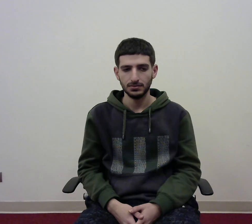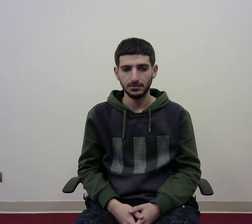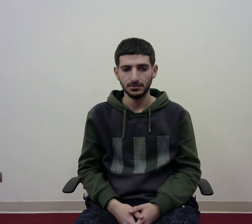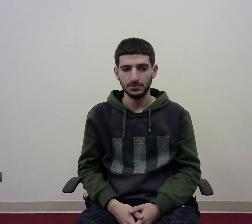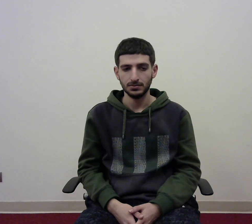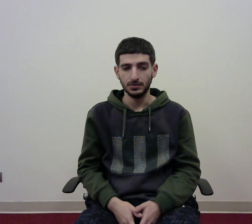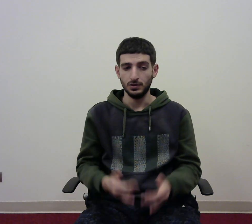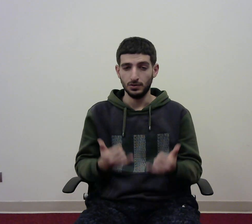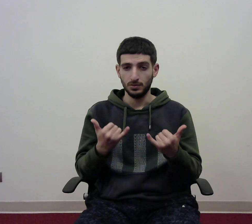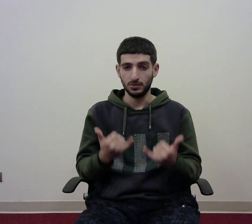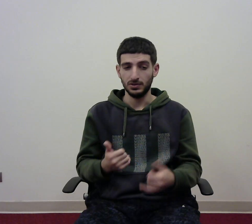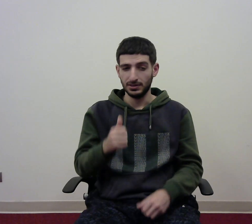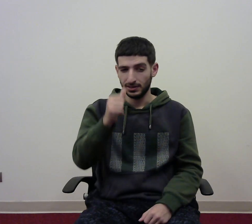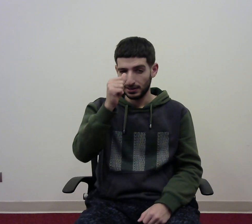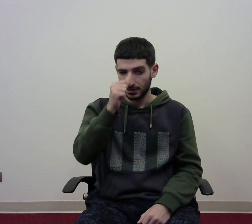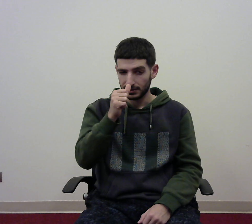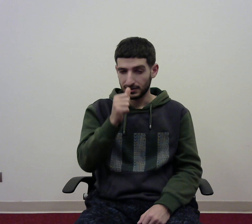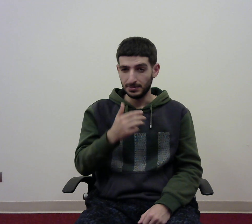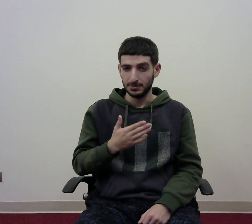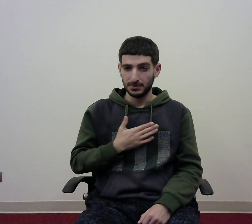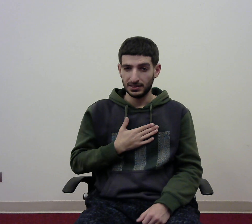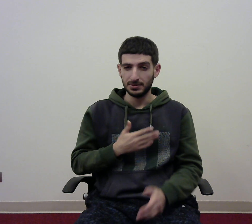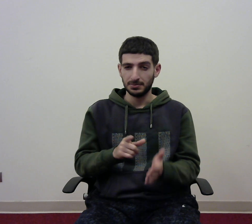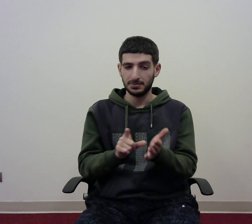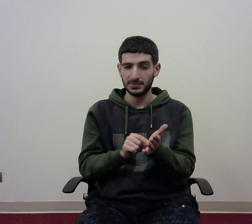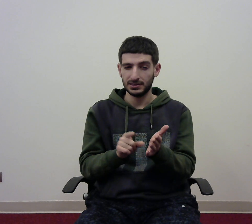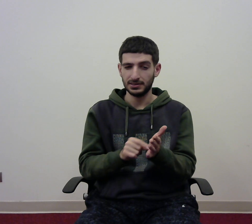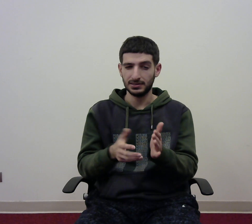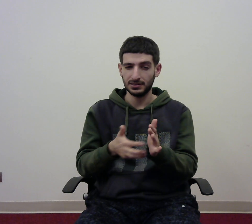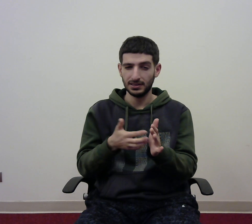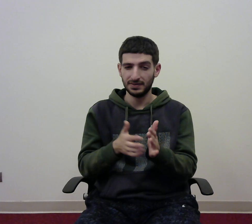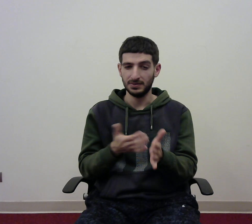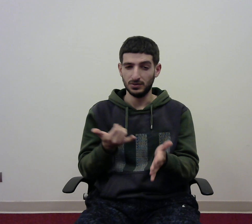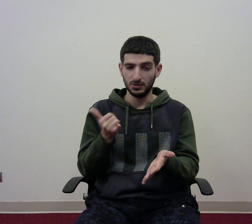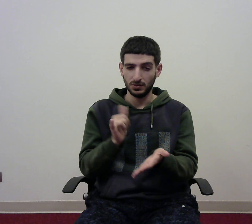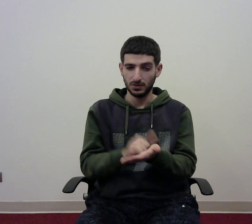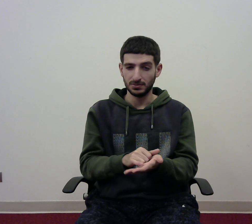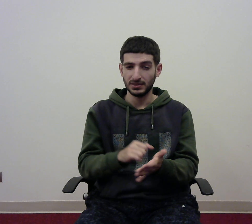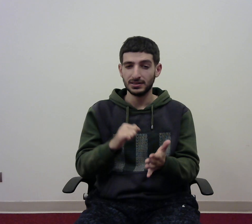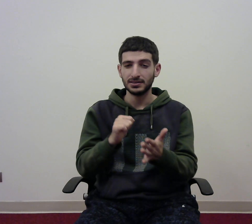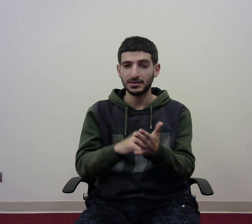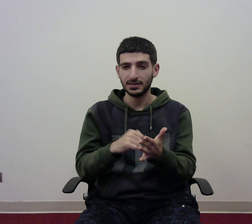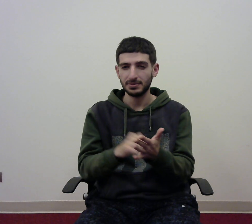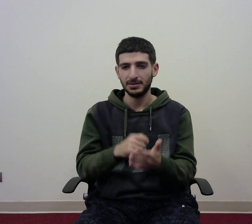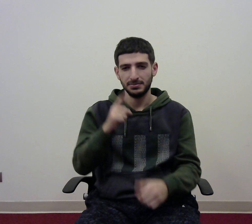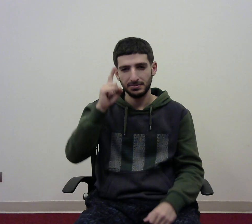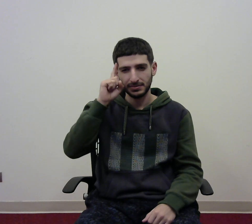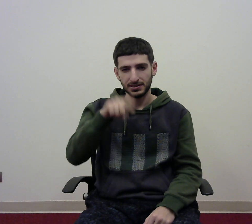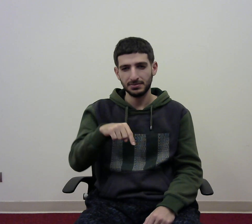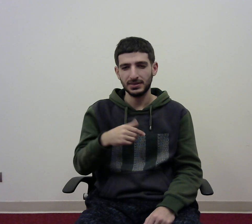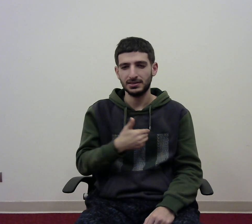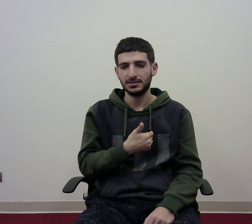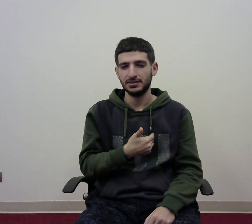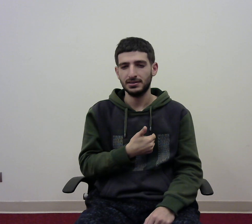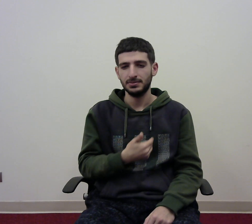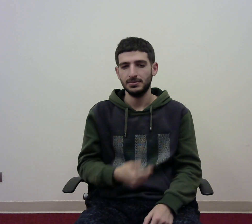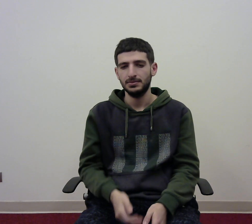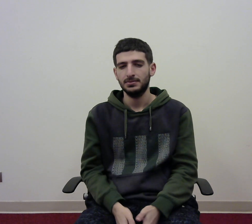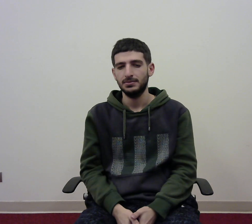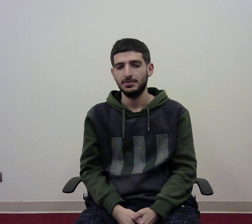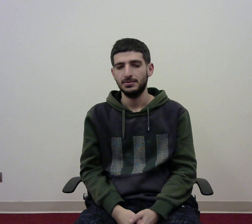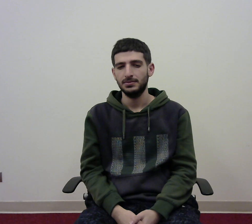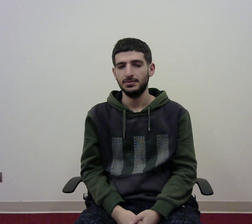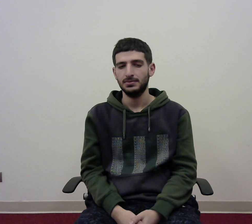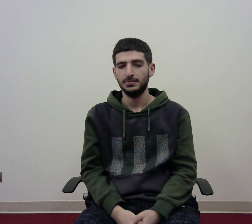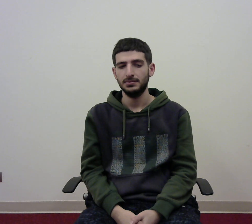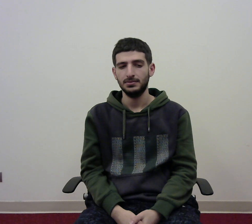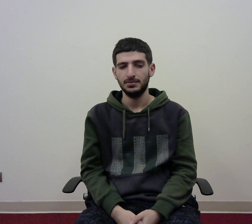Bu ay mənim pensiyam əksik yüklənib, səbəbini bilmək istəyirəm